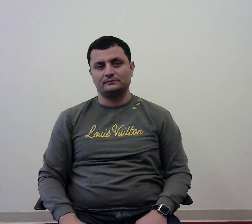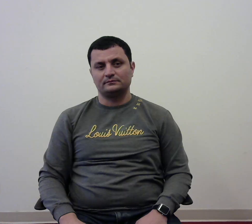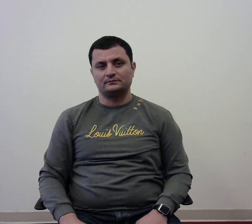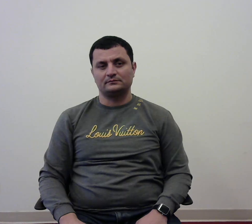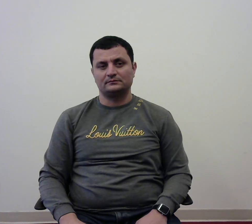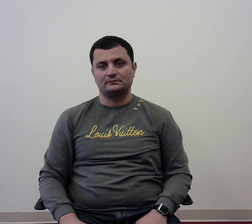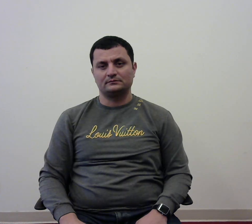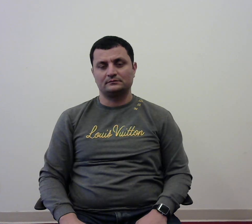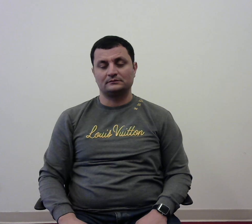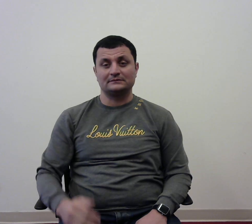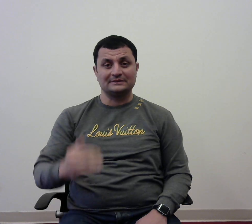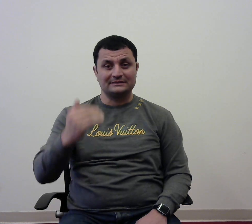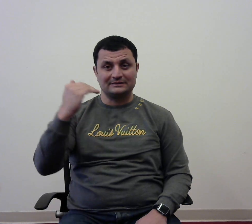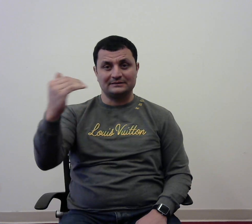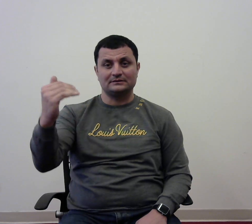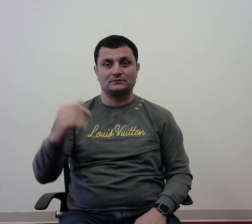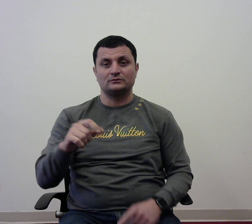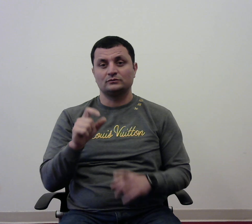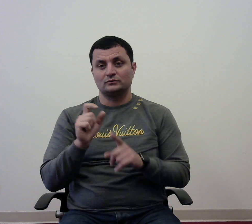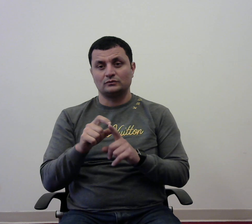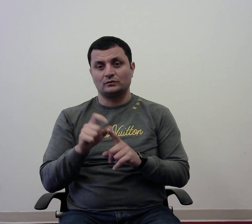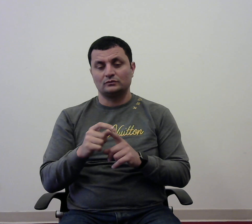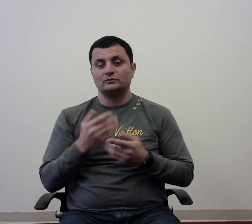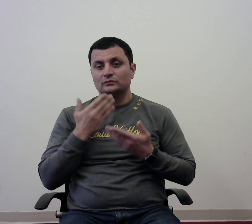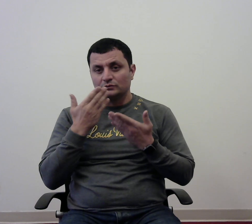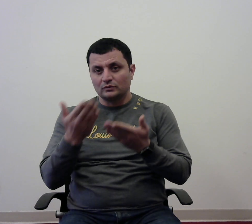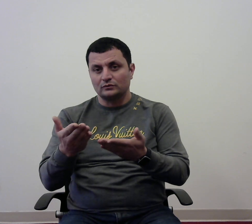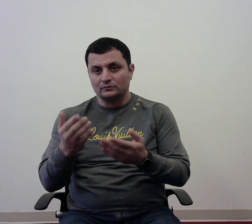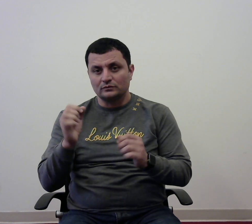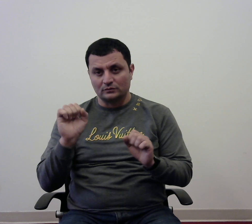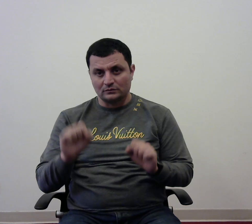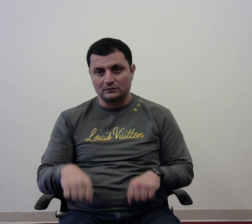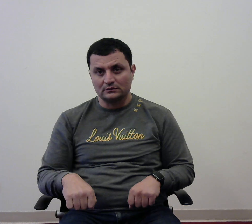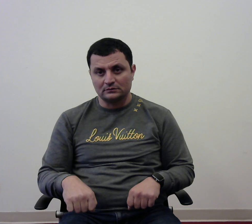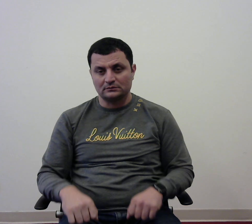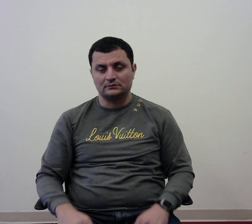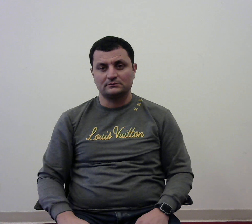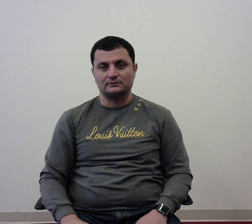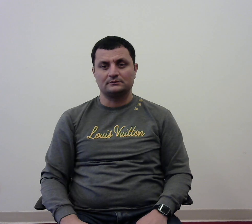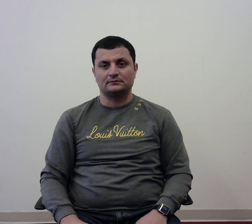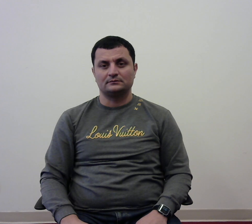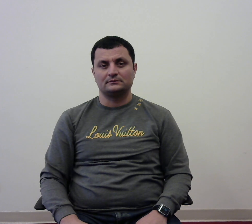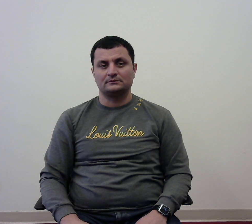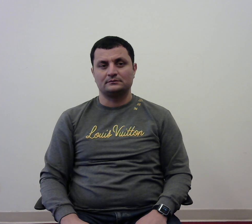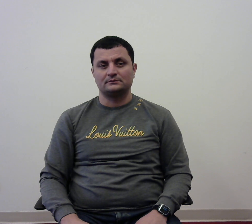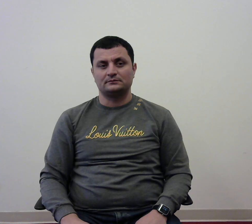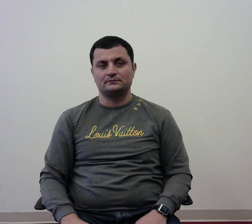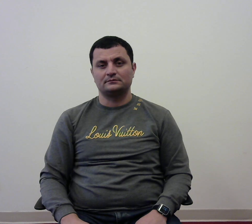Sizdən söz soruşmaq olar?